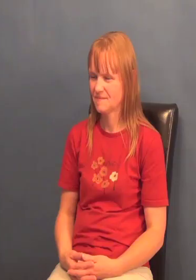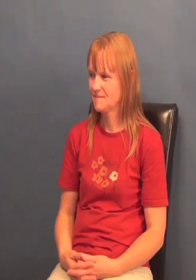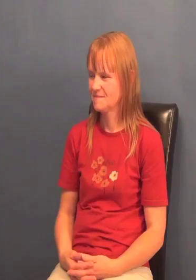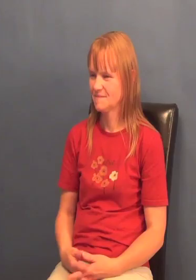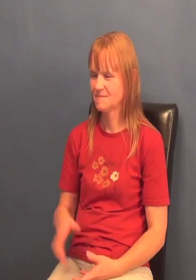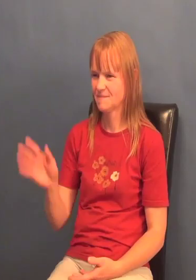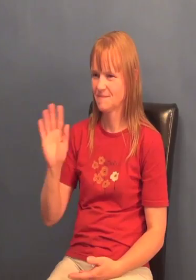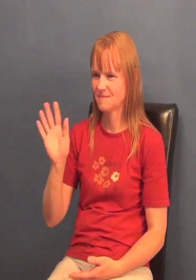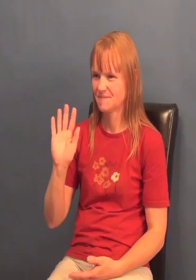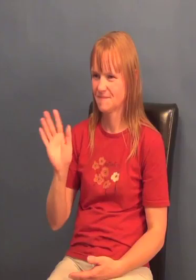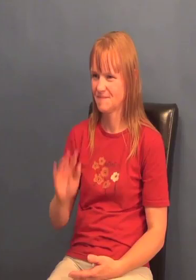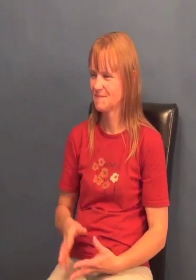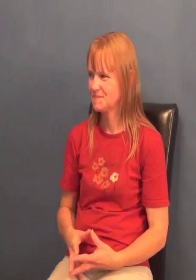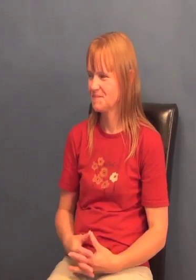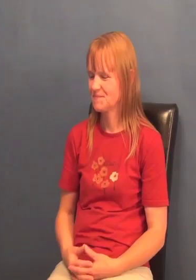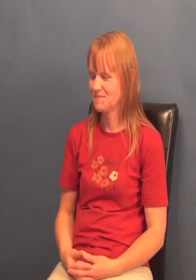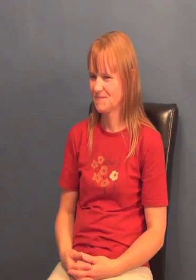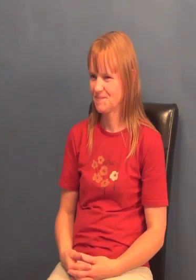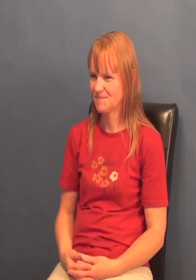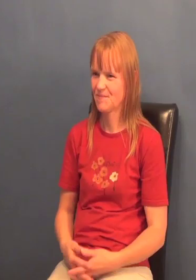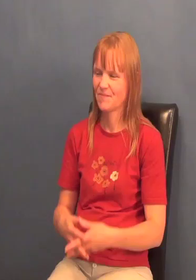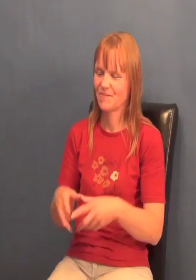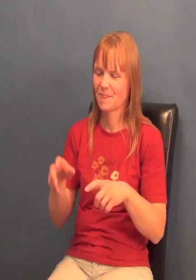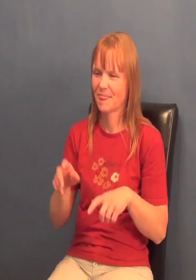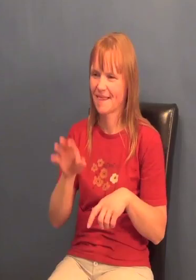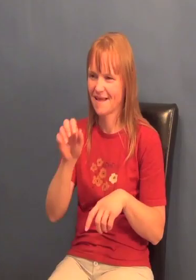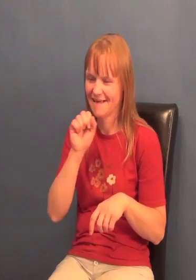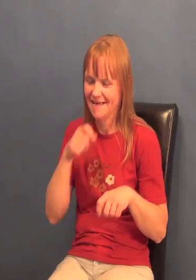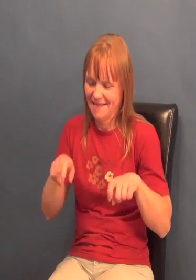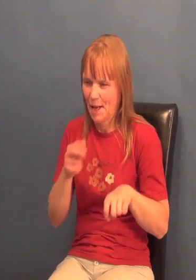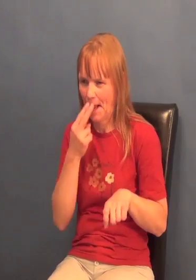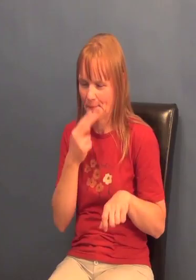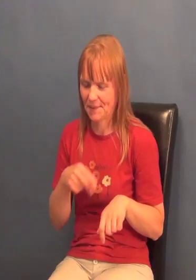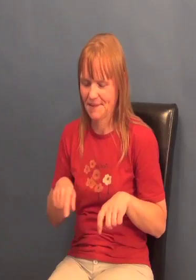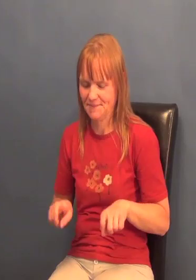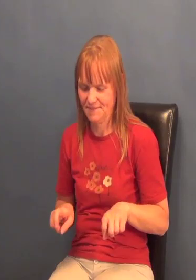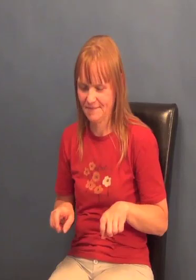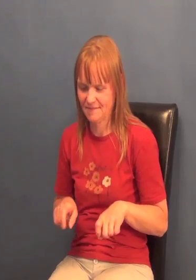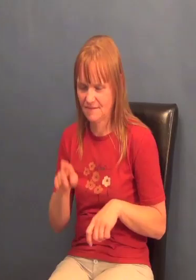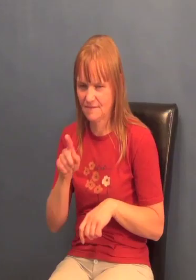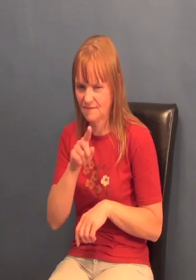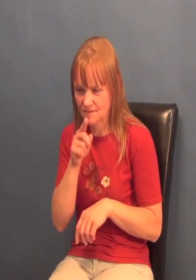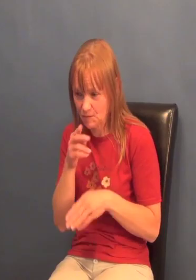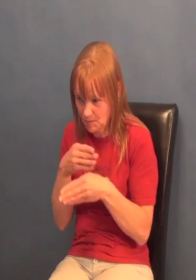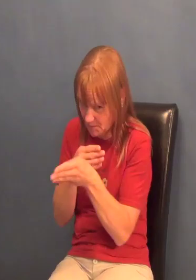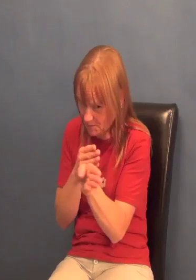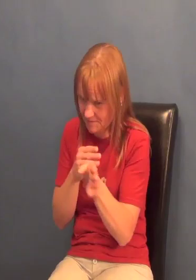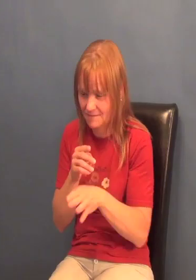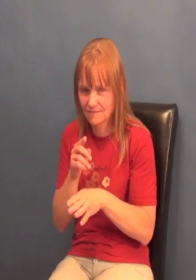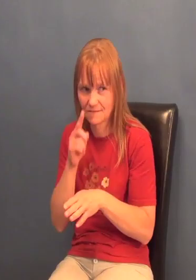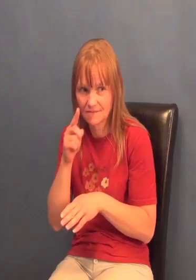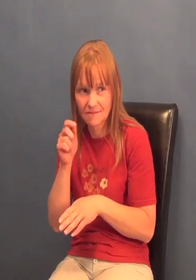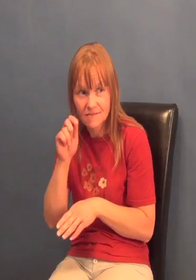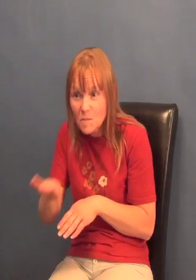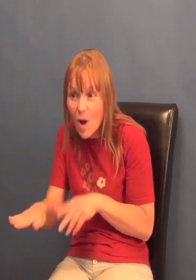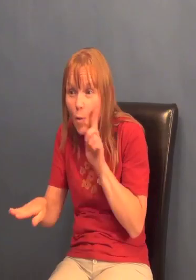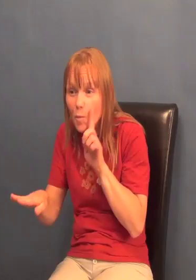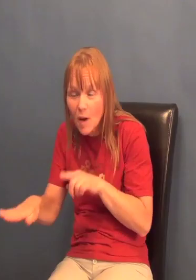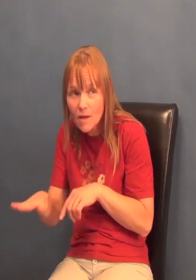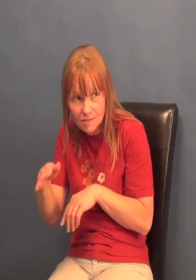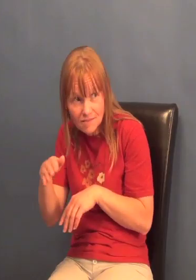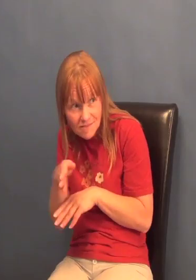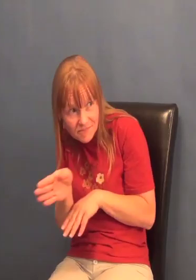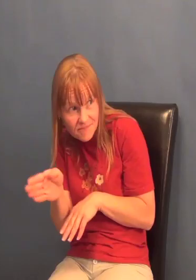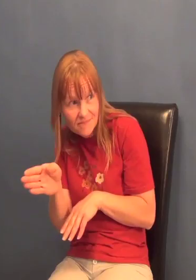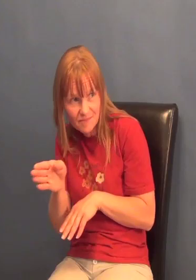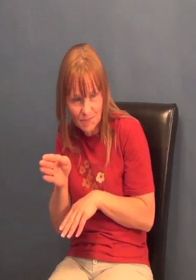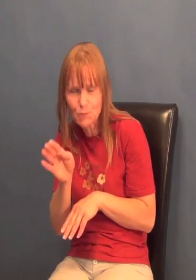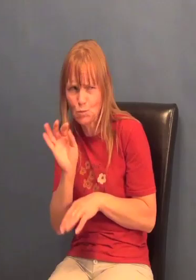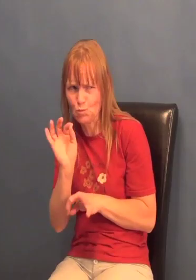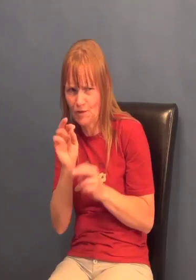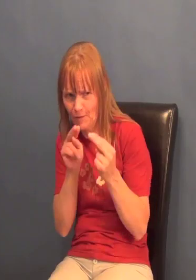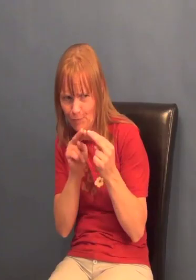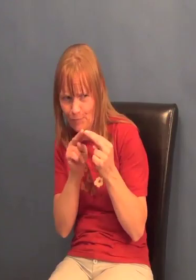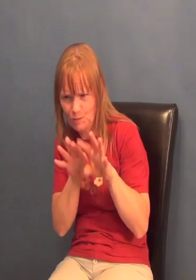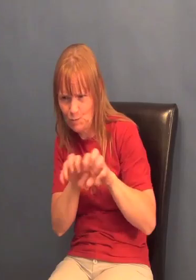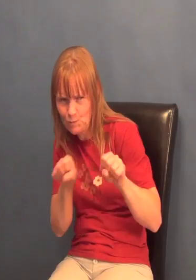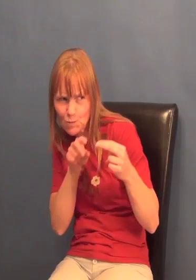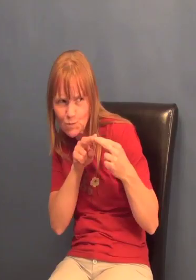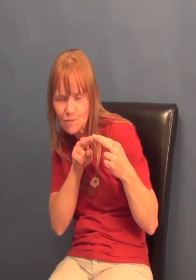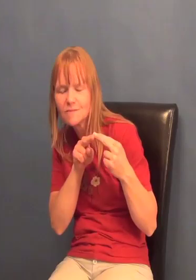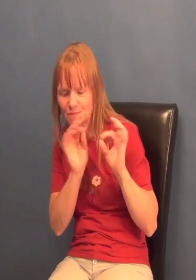Stary człowiek (Chaplin) siedzi i umawia się na coś z chłopcem. Pokazują sobie, gdzie chłopiec ma iść. Zgadzają się ze sobą.